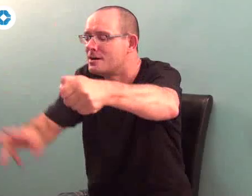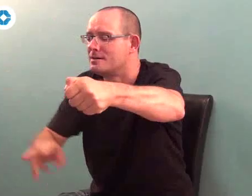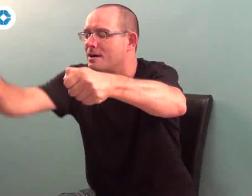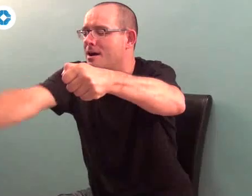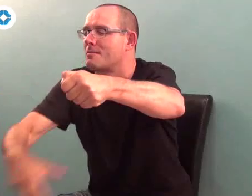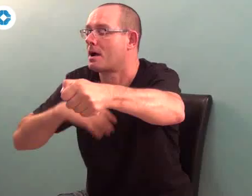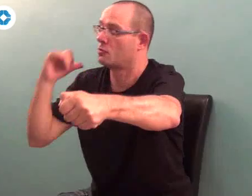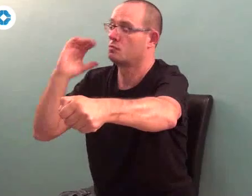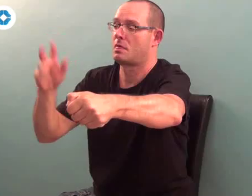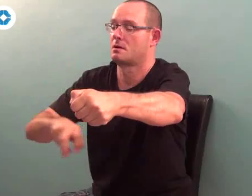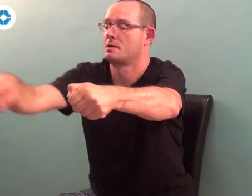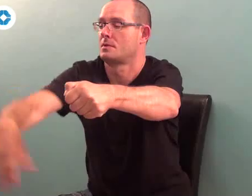Nie z tyłu, tylko ma bagażnik z przodu, na kierownicy.